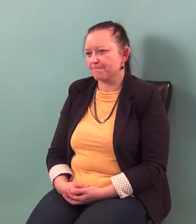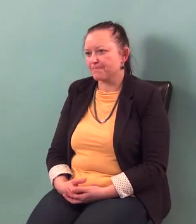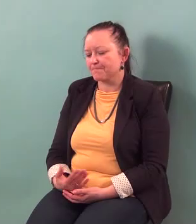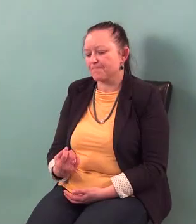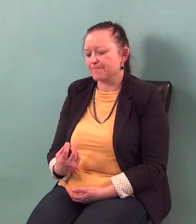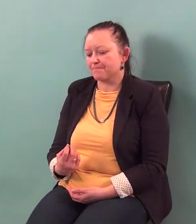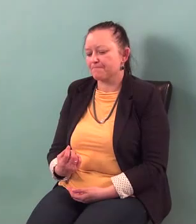Tak, tak, tak.